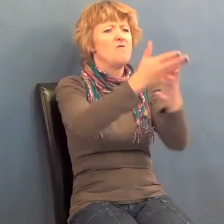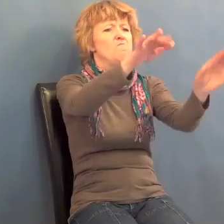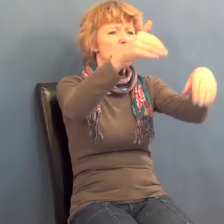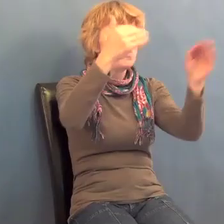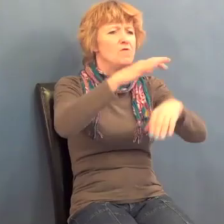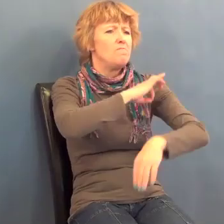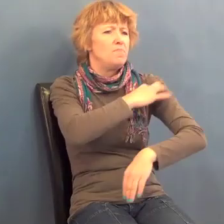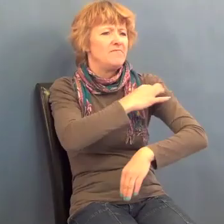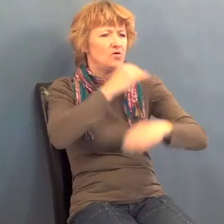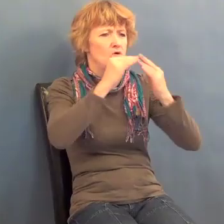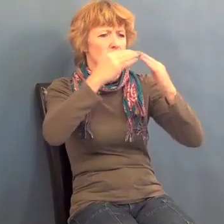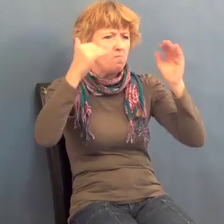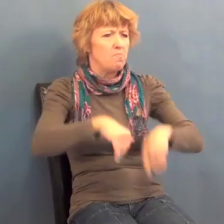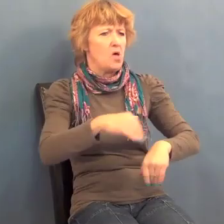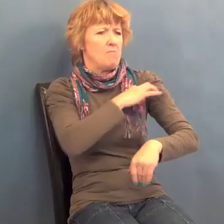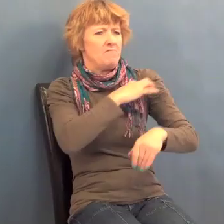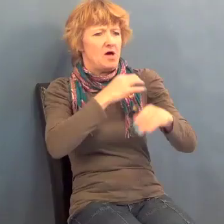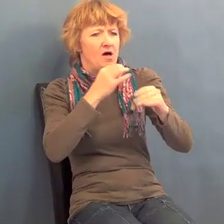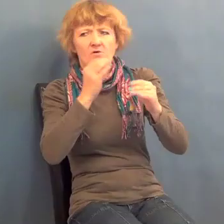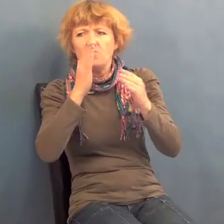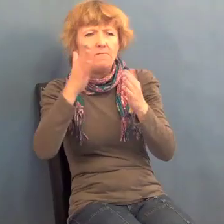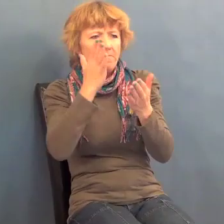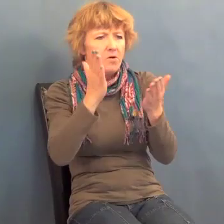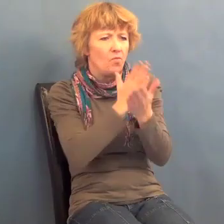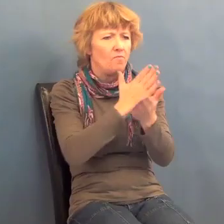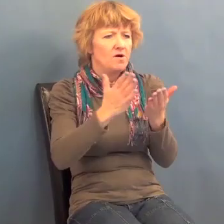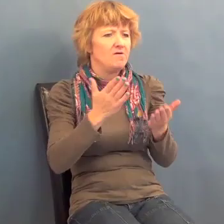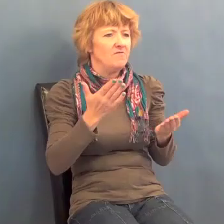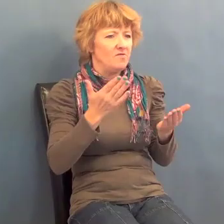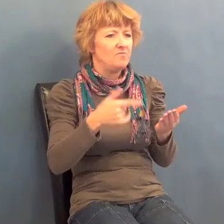Tylko można w domu prywatnie, na przykład w kuchni.